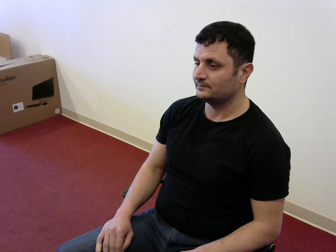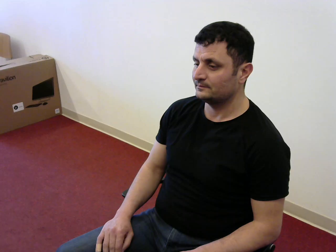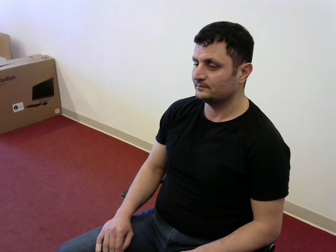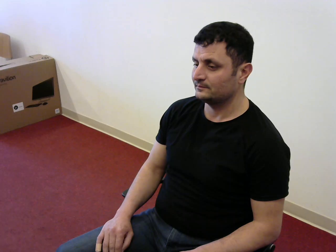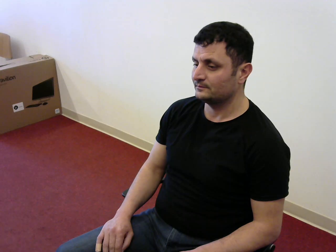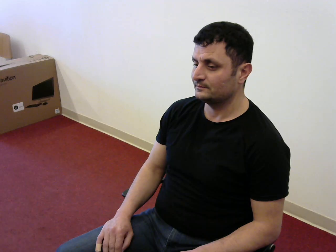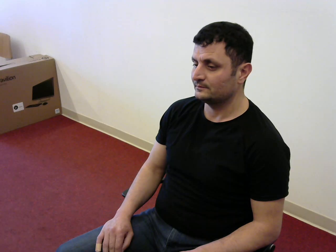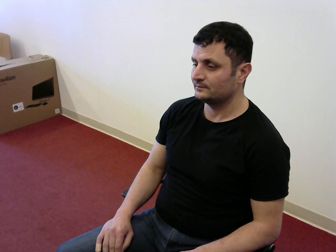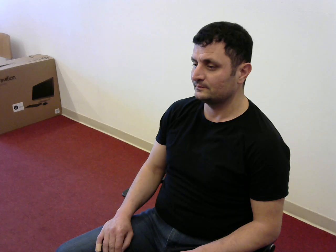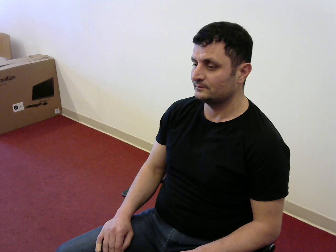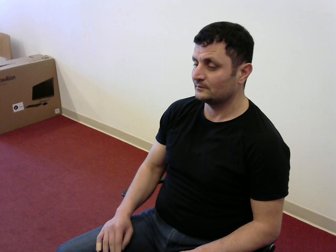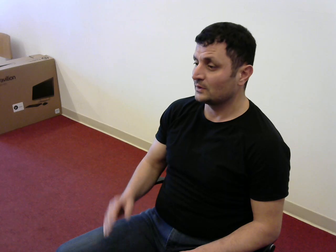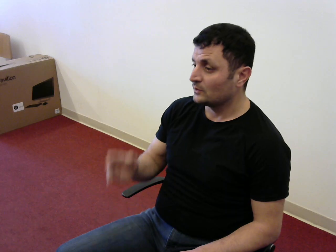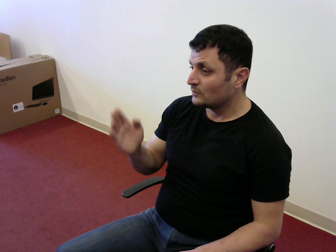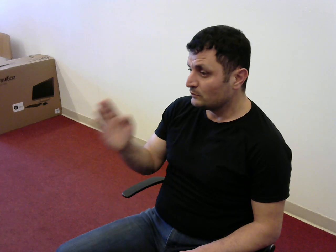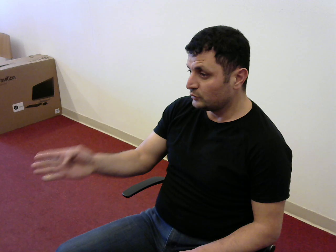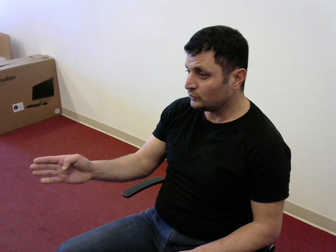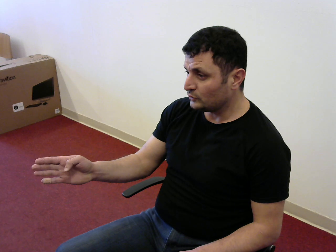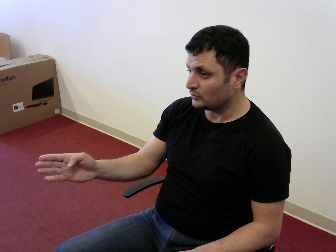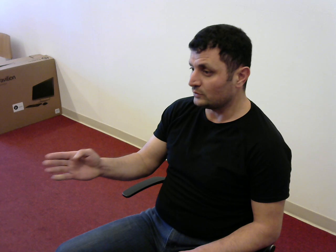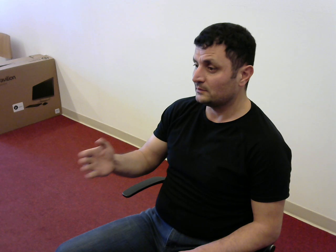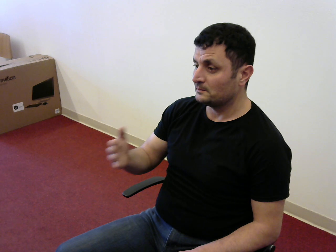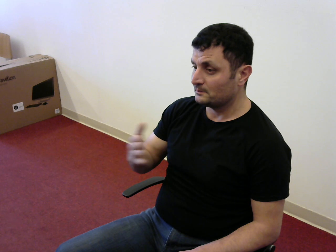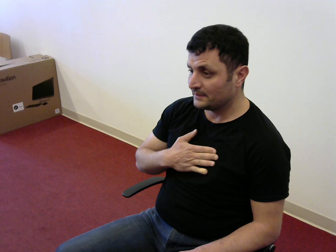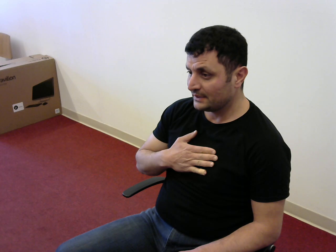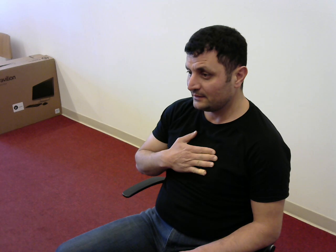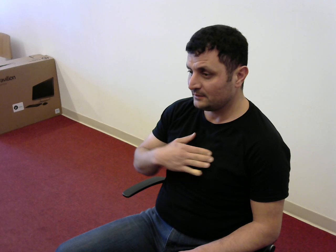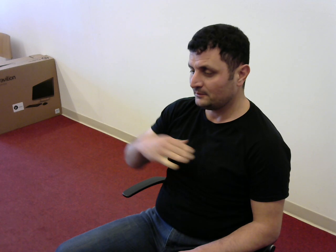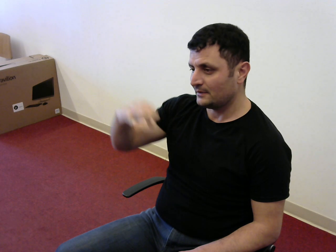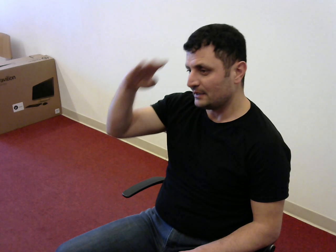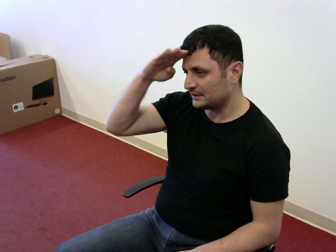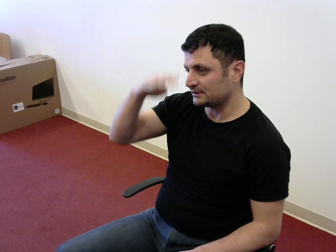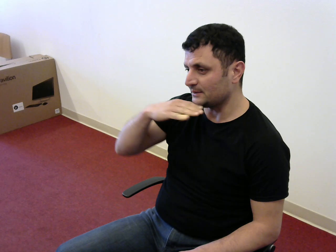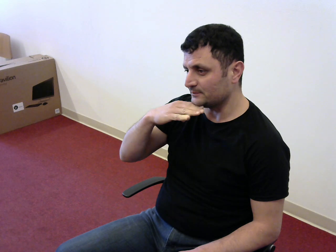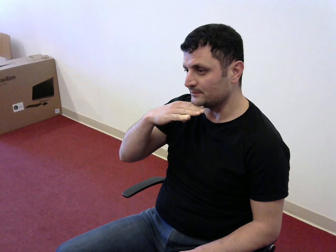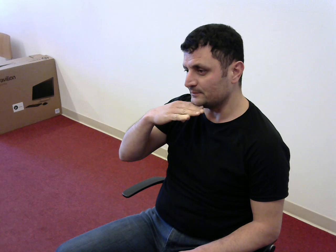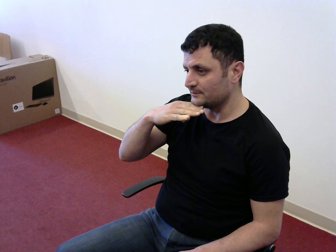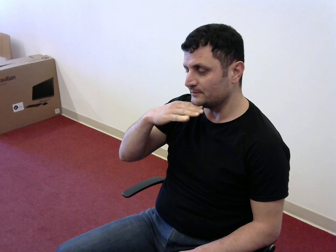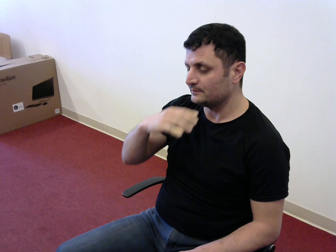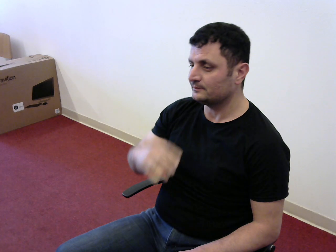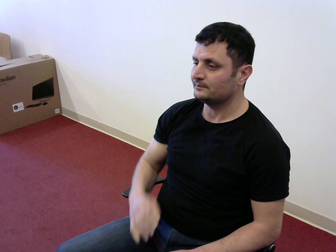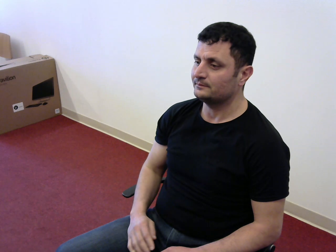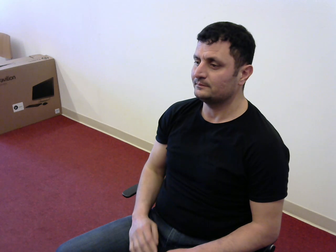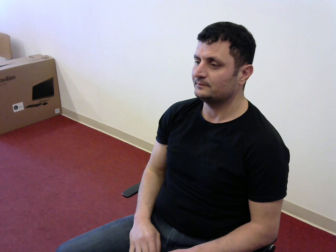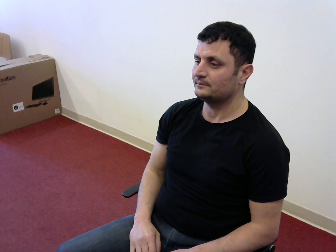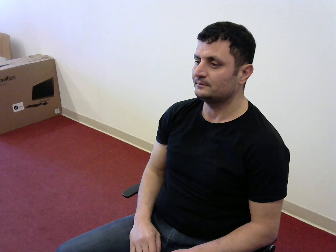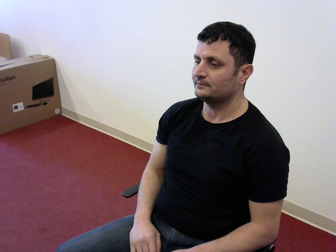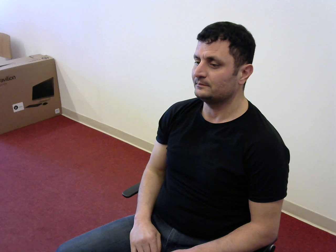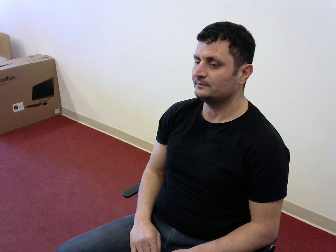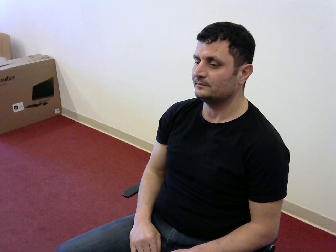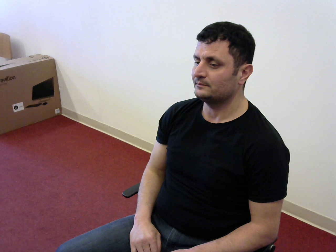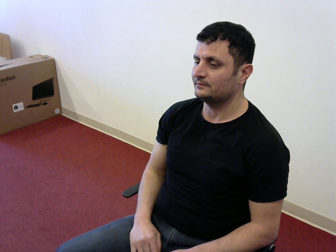Bu mənim atamdır